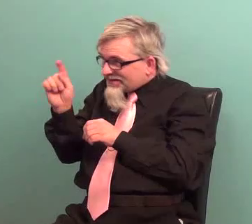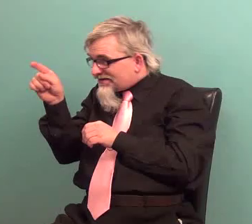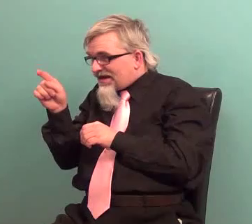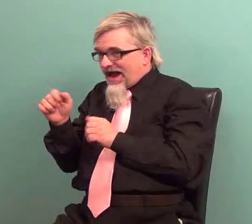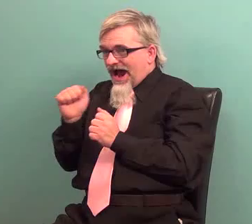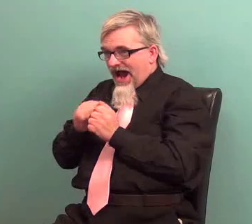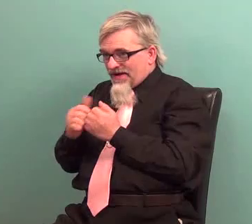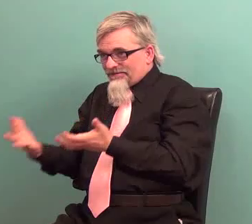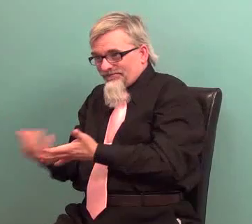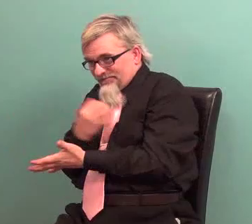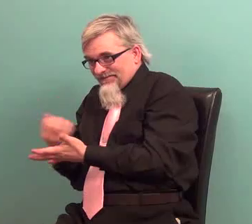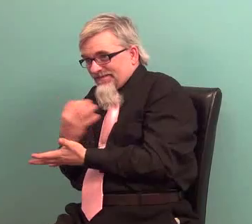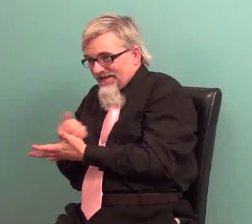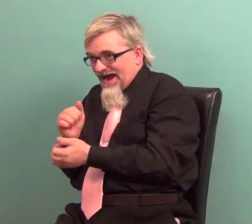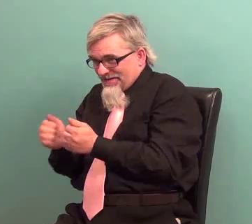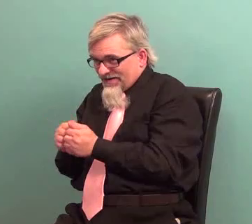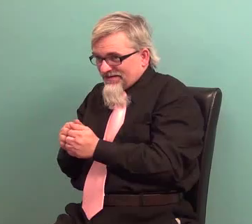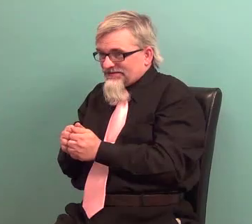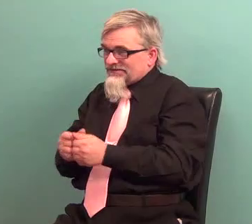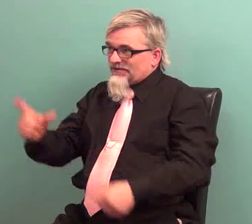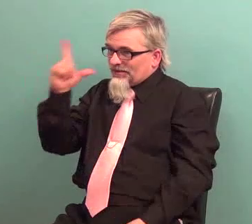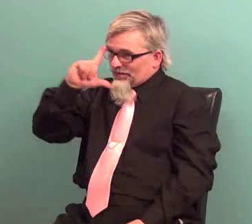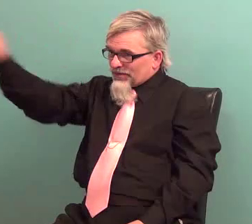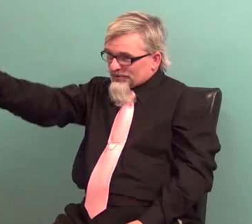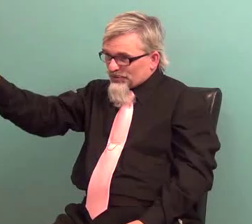Chłopiec wziął kamienie i poszedł.